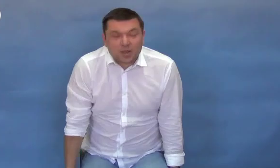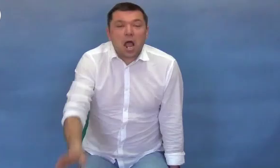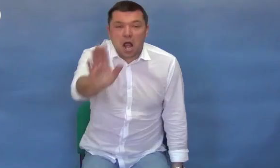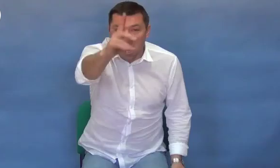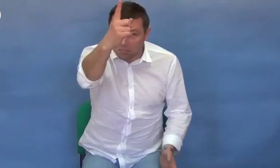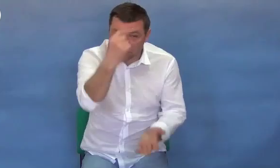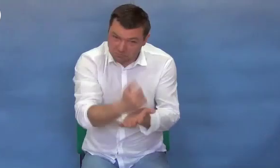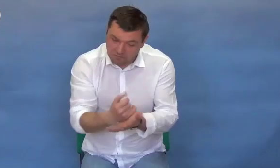Jedna sprawa.